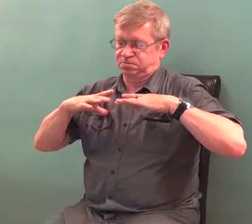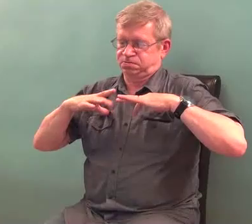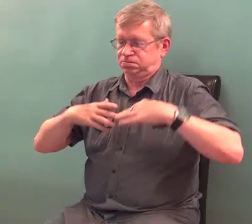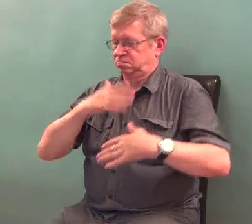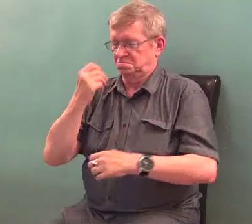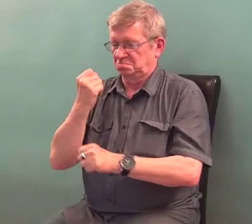Nie mam pracy.